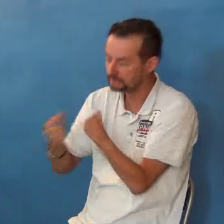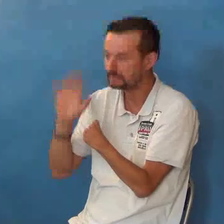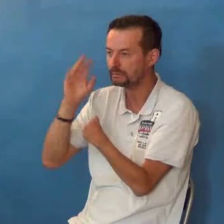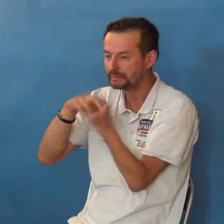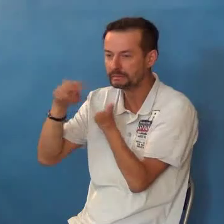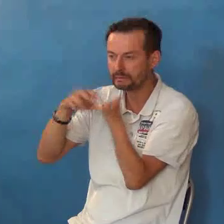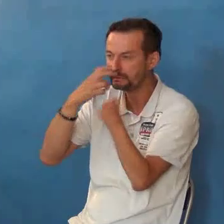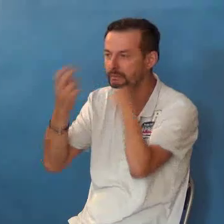Idzie pieszo, szuka.